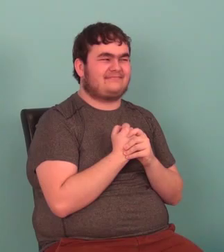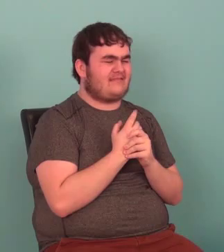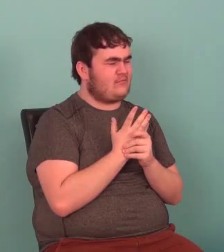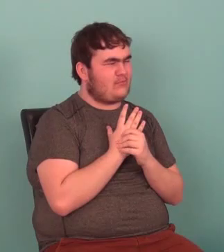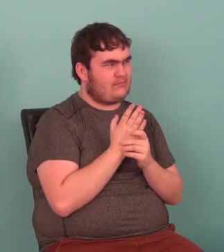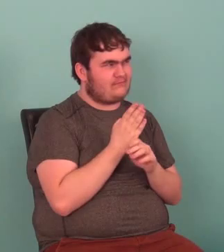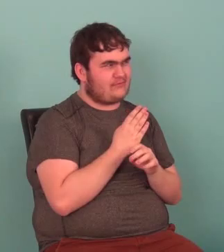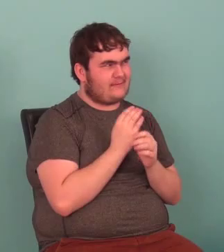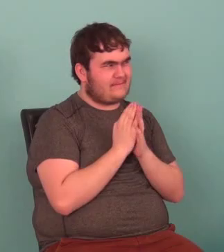Co było wcześniej?